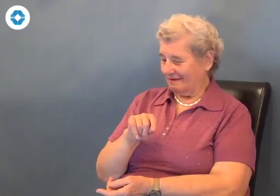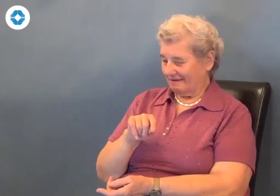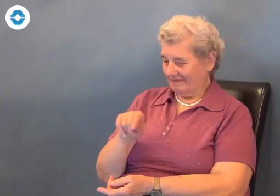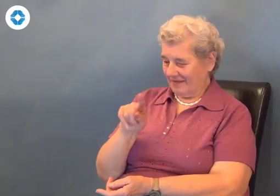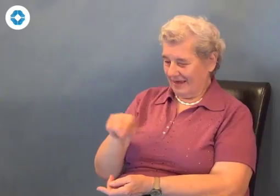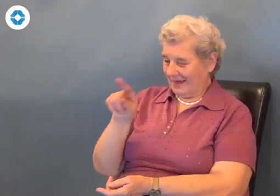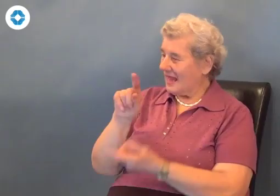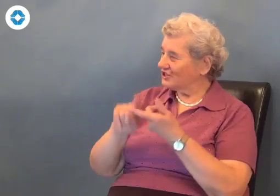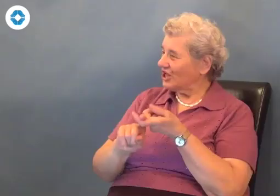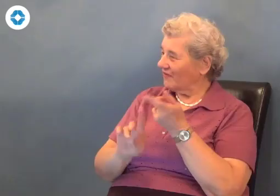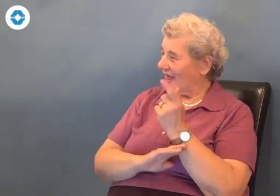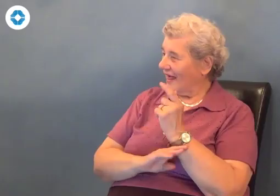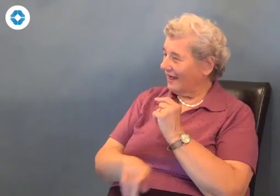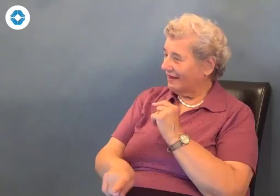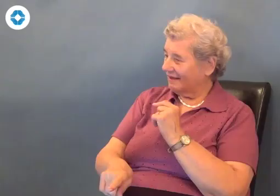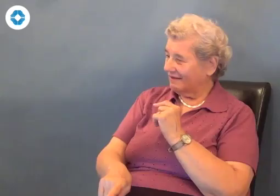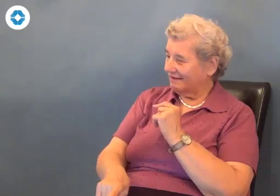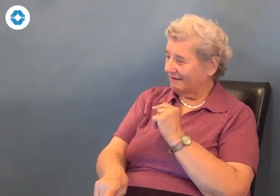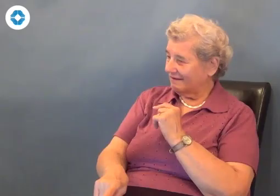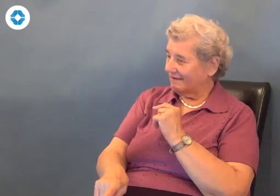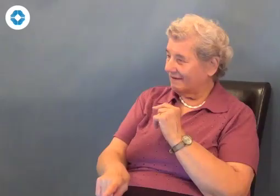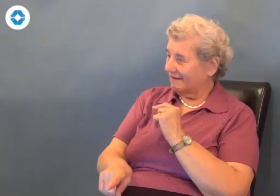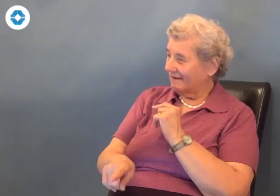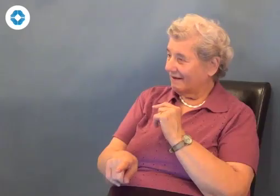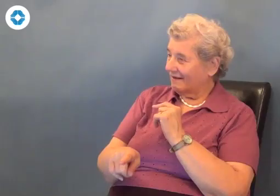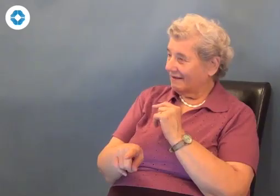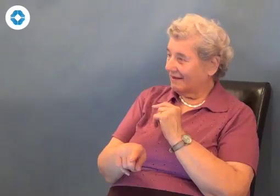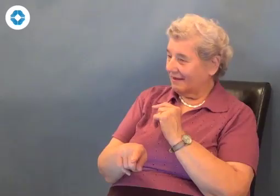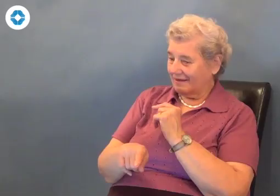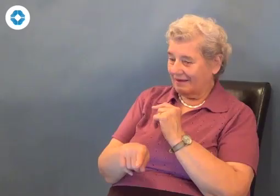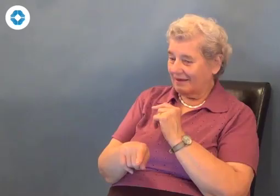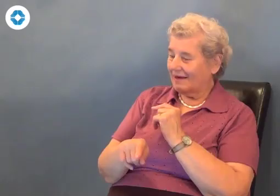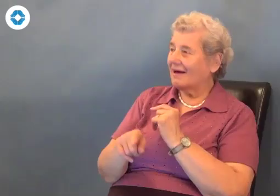To koło, co wisi na drzewie?